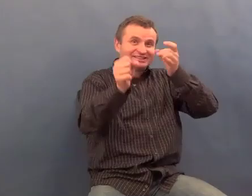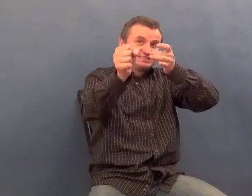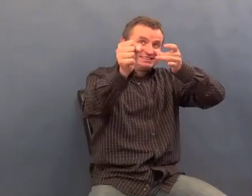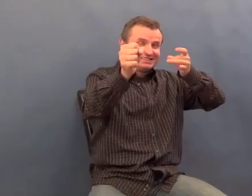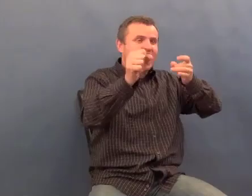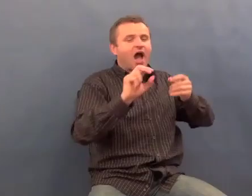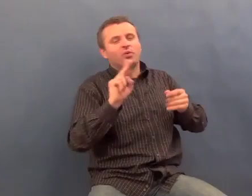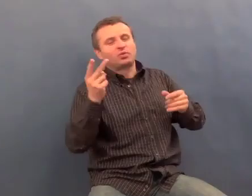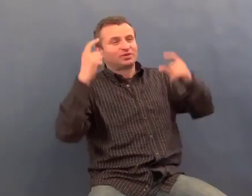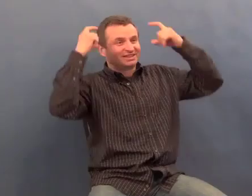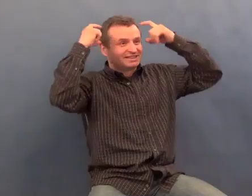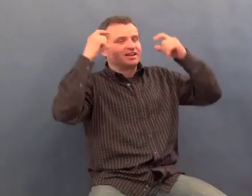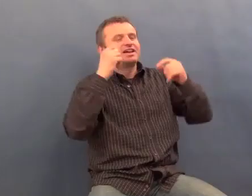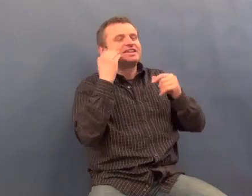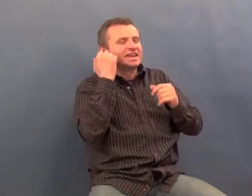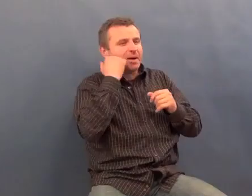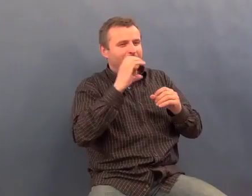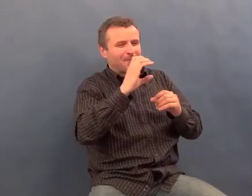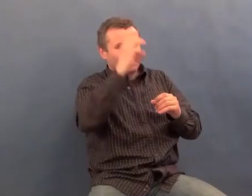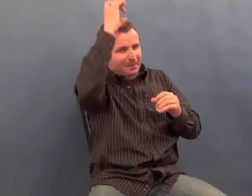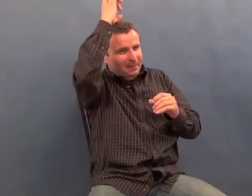Druga Myszka miała na głowie takie małe jabłko.